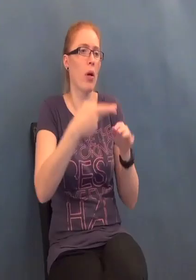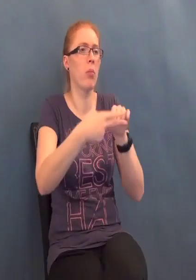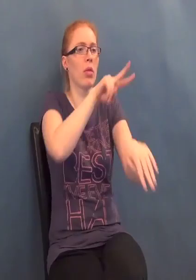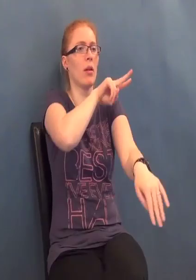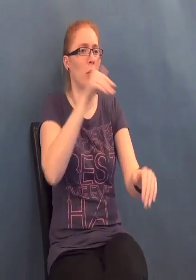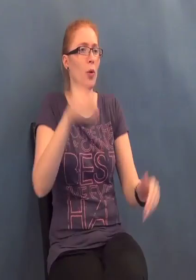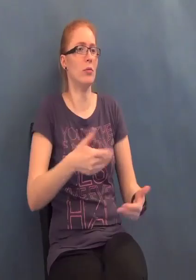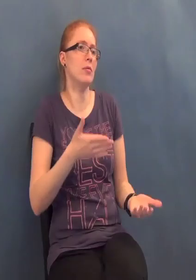Może go potrącić.